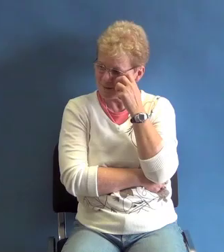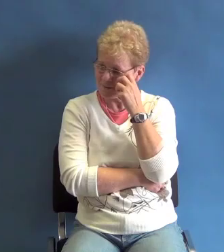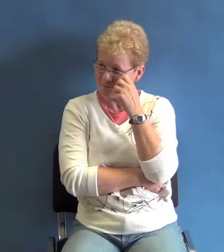Aha.